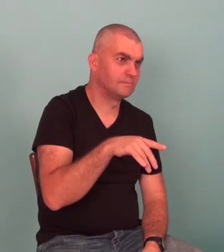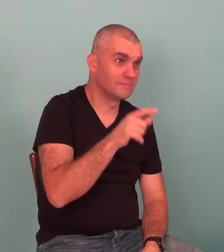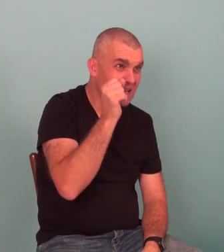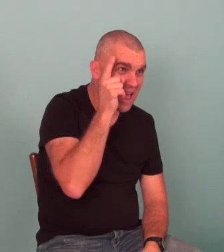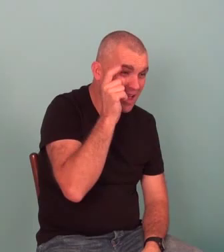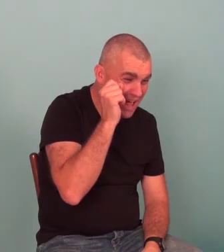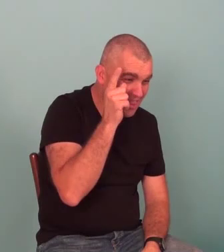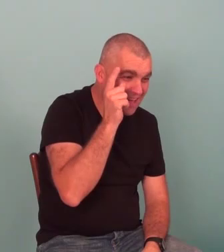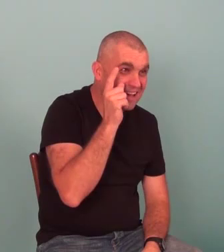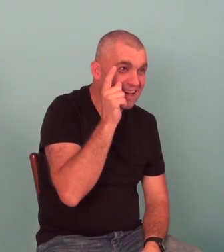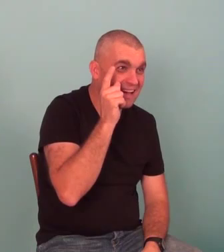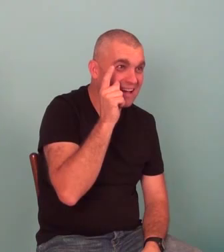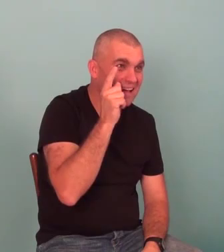Rano?